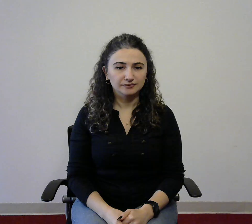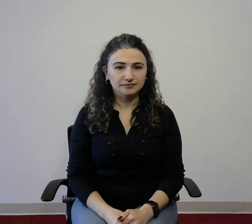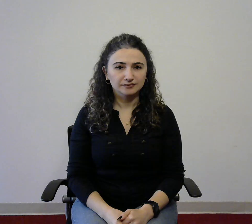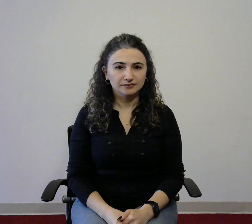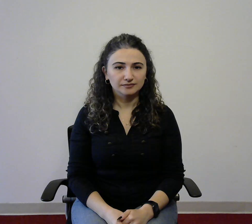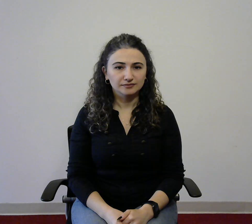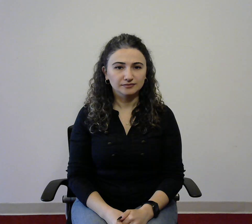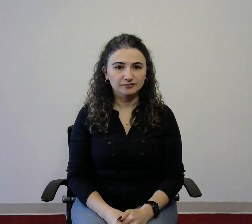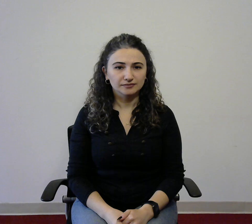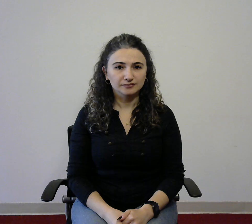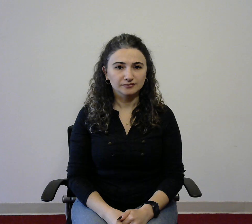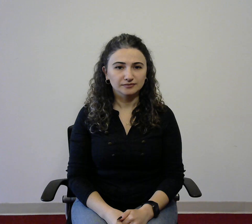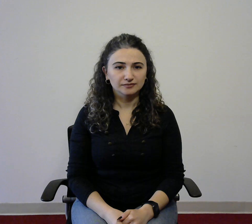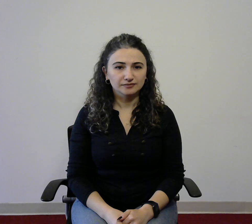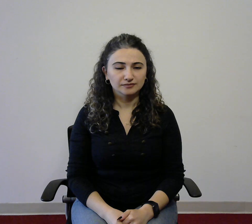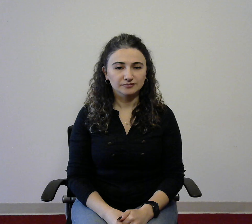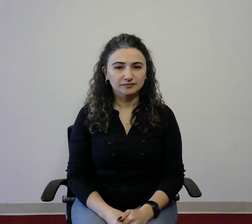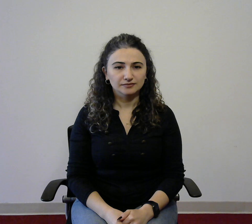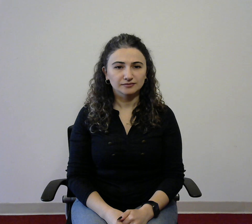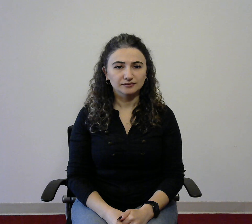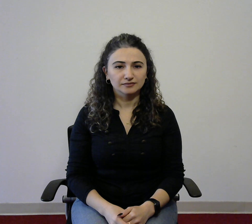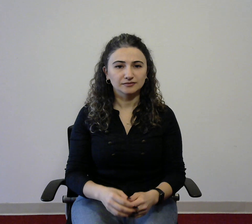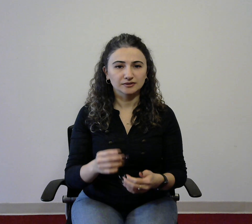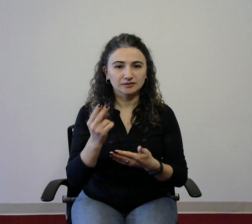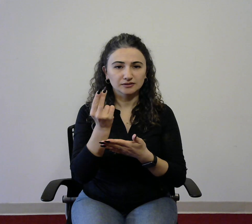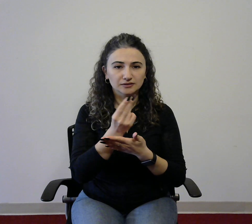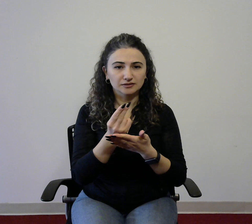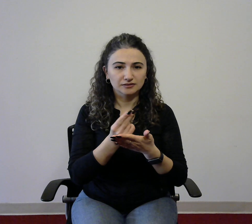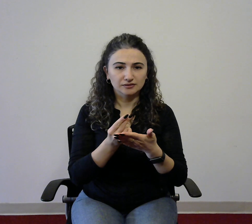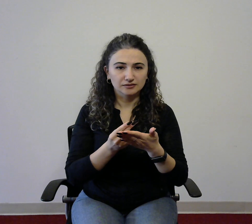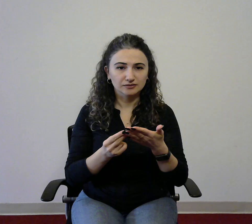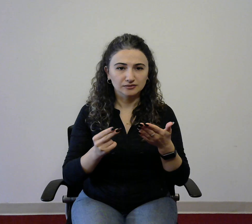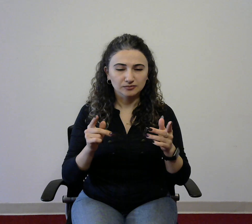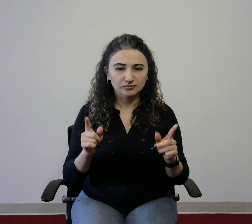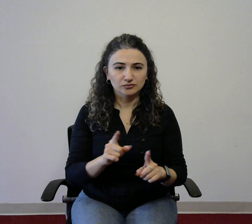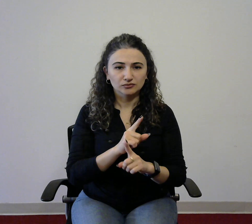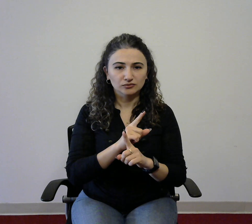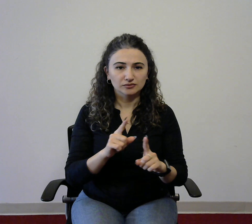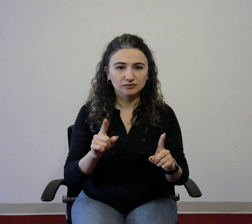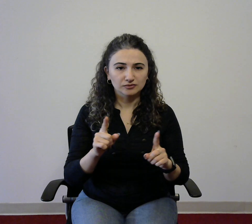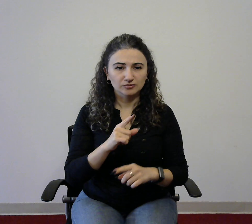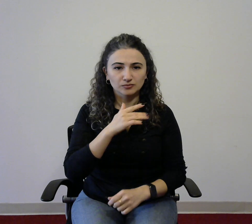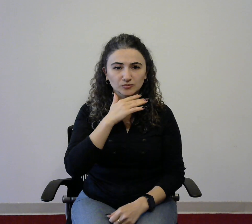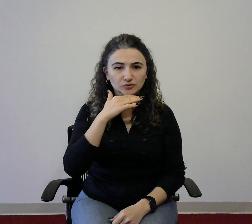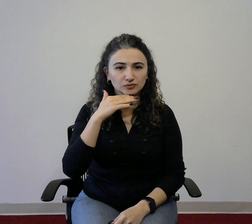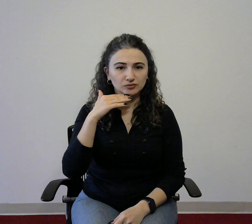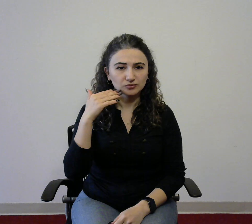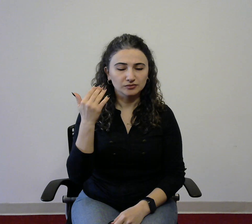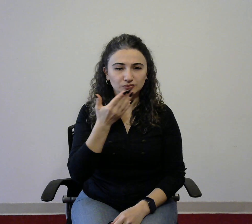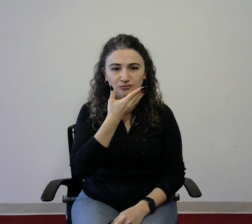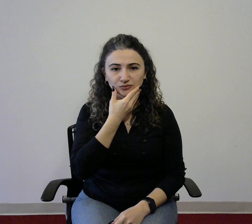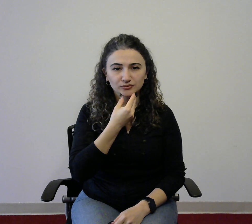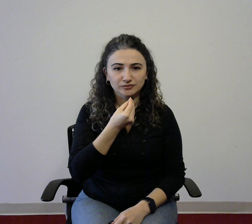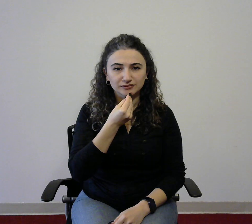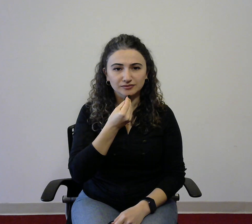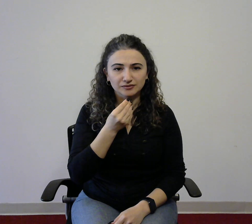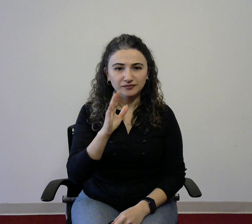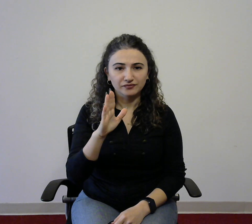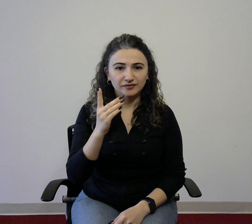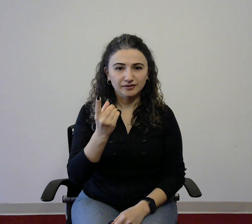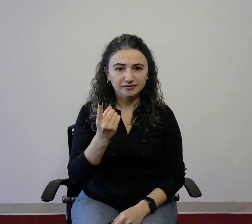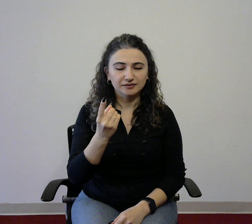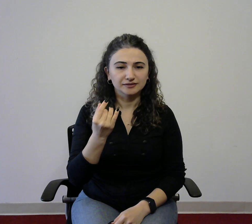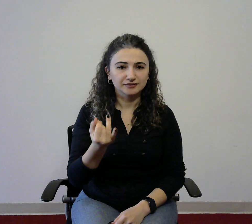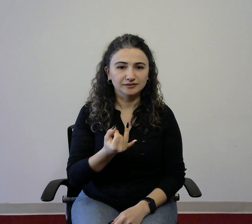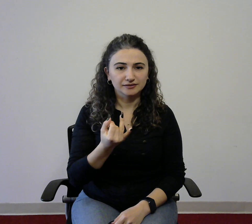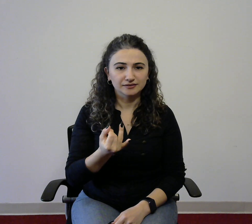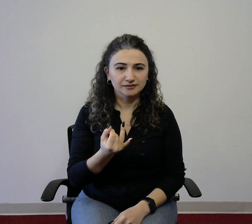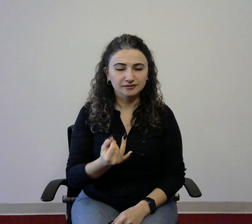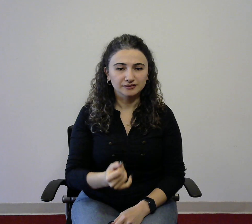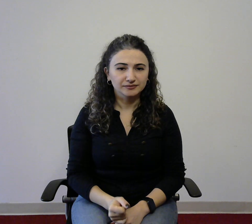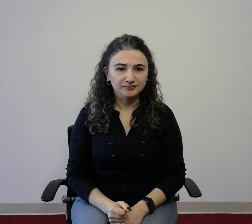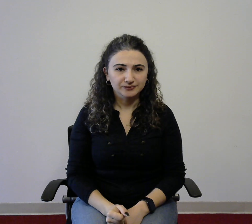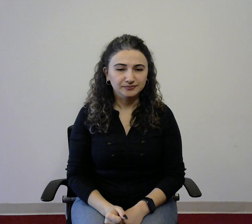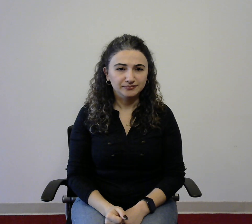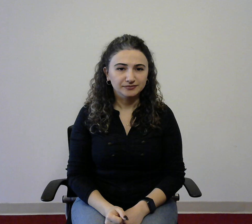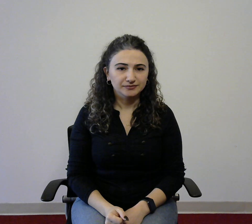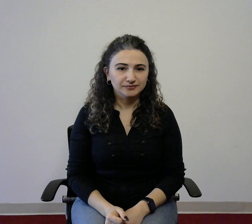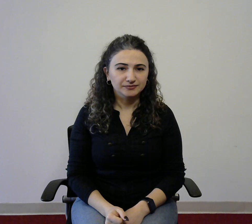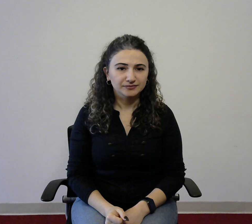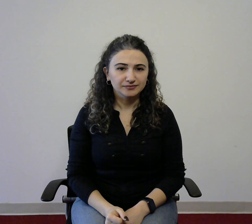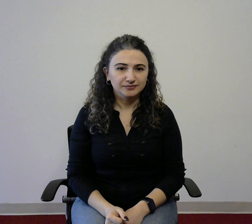Rəsm muzeyi çox gözəl və maraqlıdır